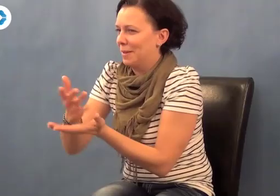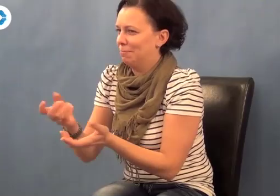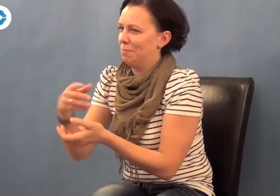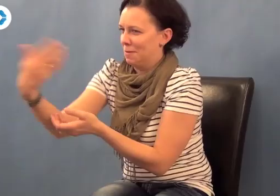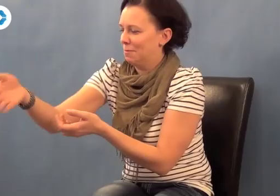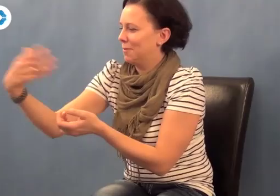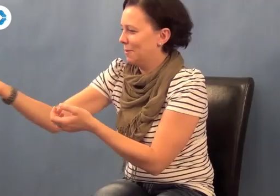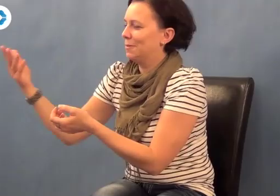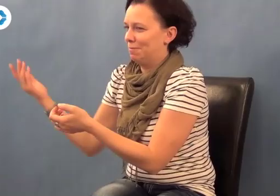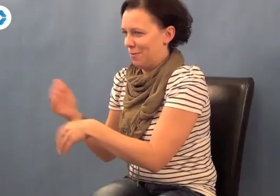Daje im trzem gruszki.